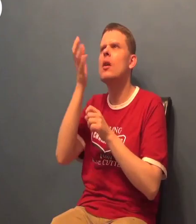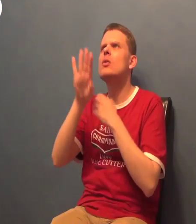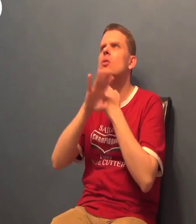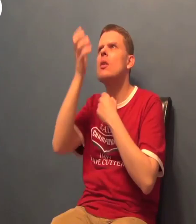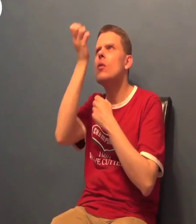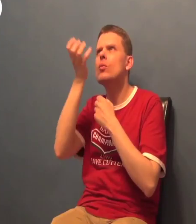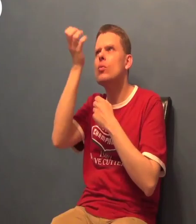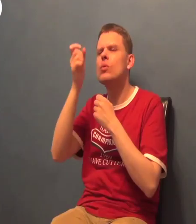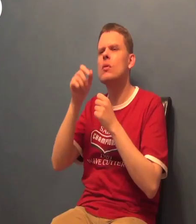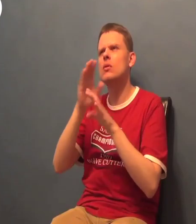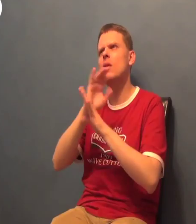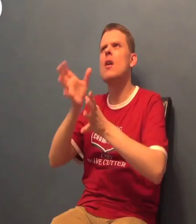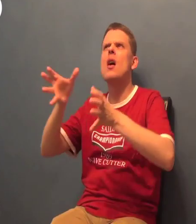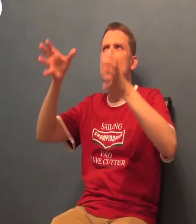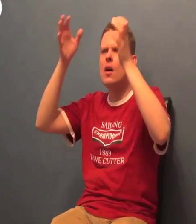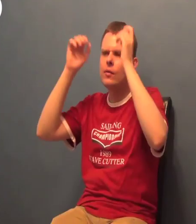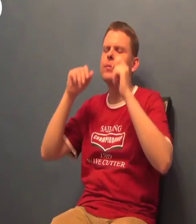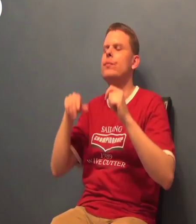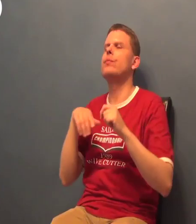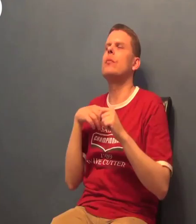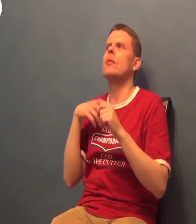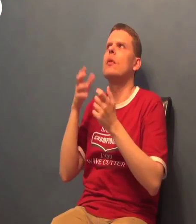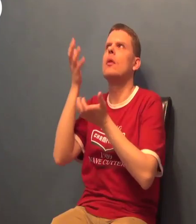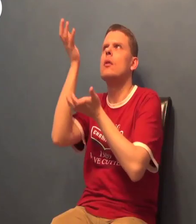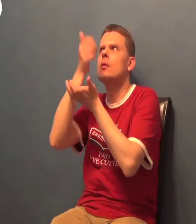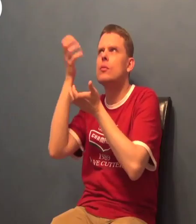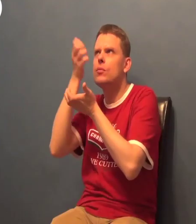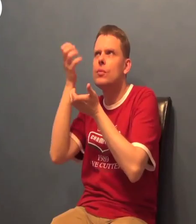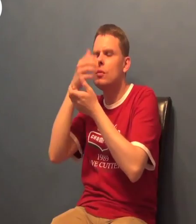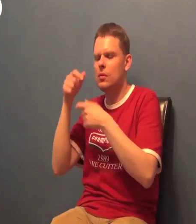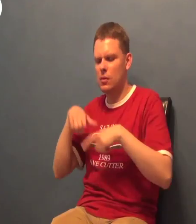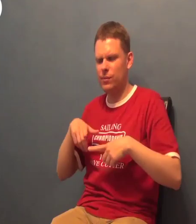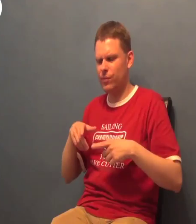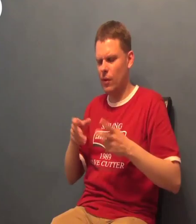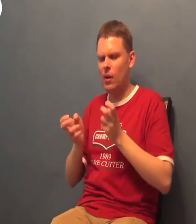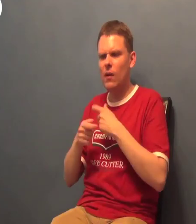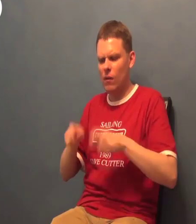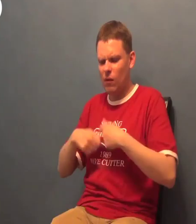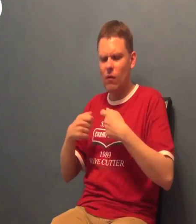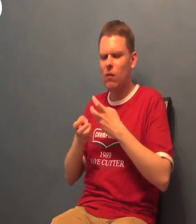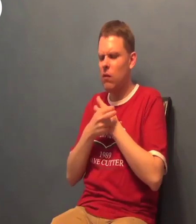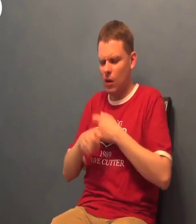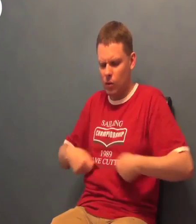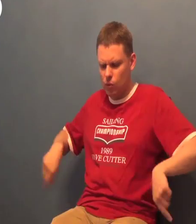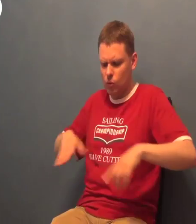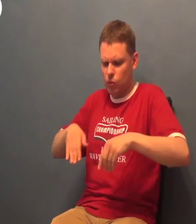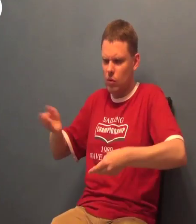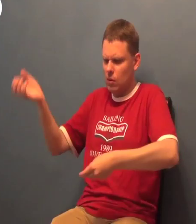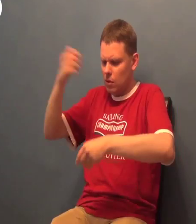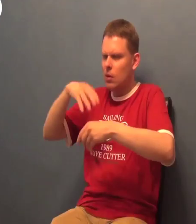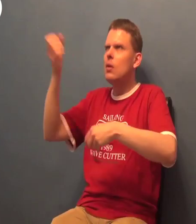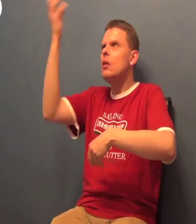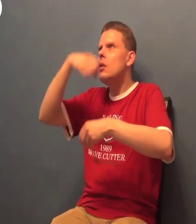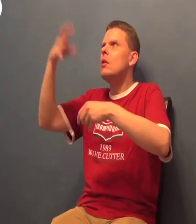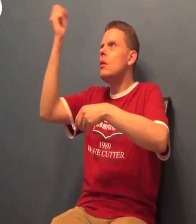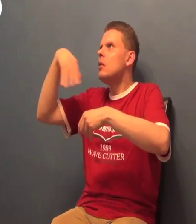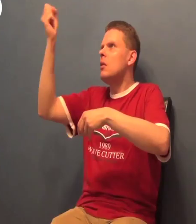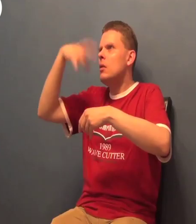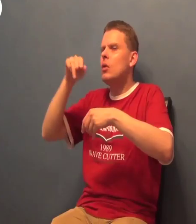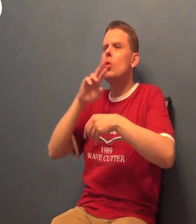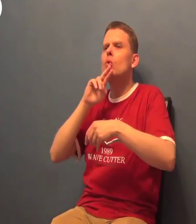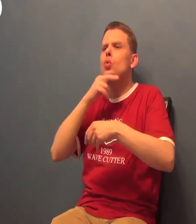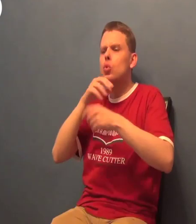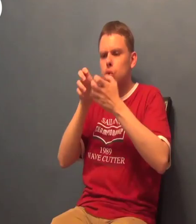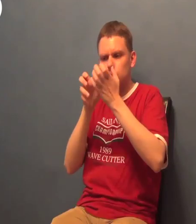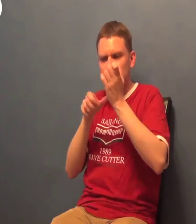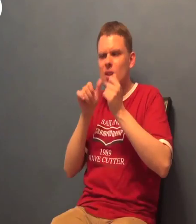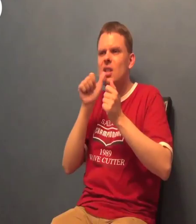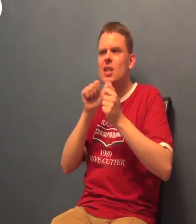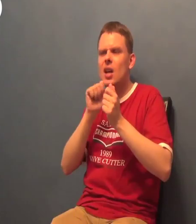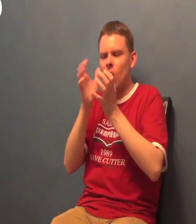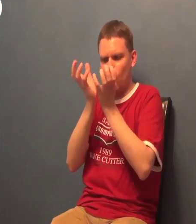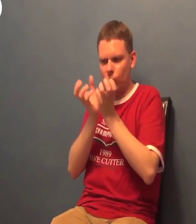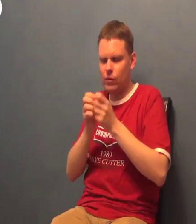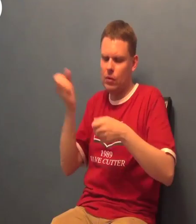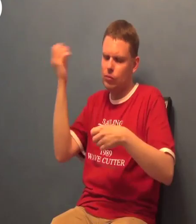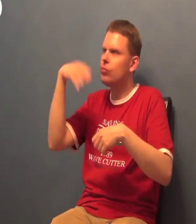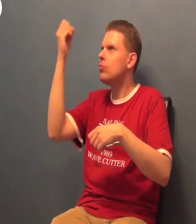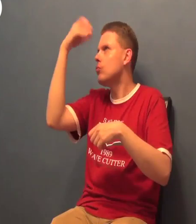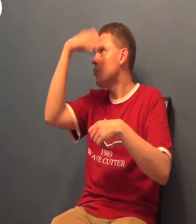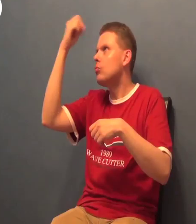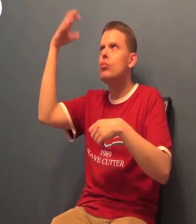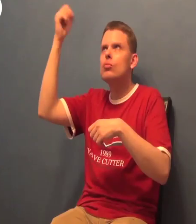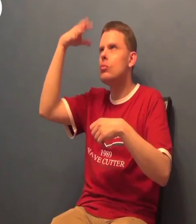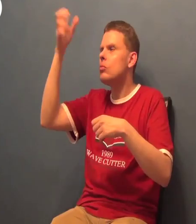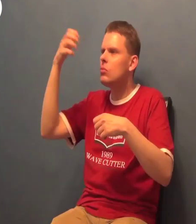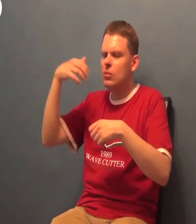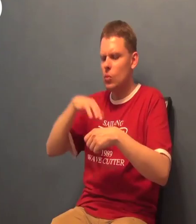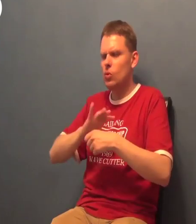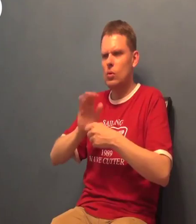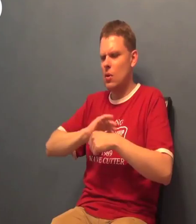Zbiera zielone gruszki z drzewa i wrzuca je do fartucha. Zbiera, aż fartuch jest pełen.